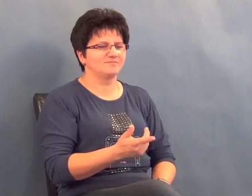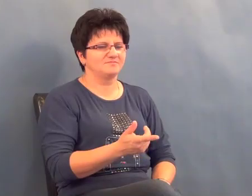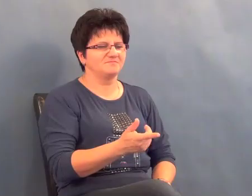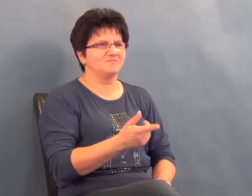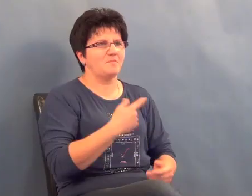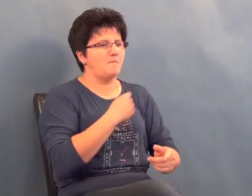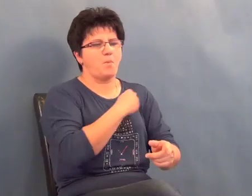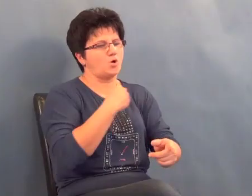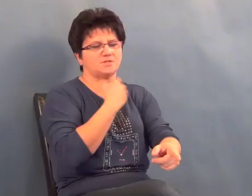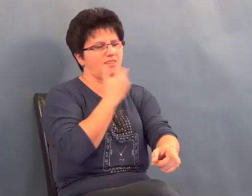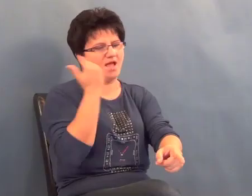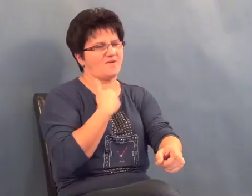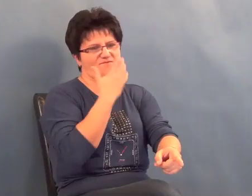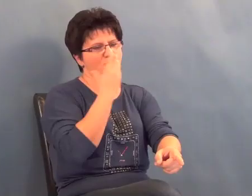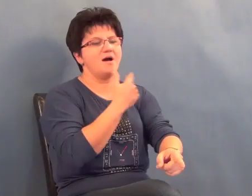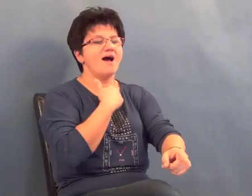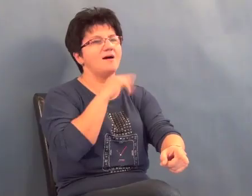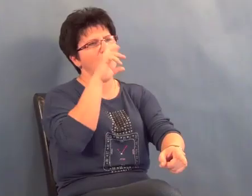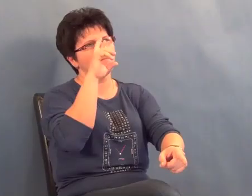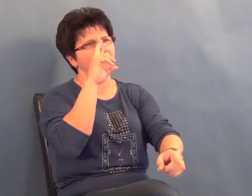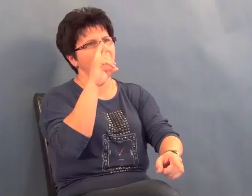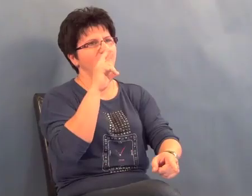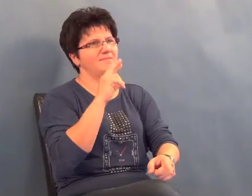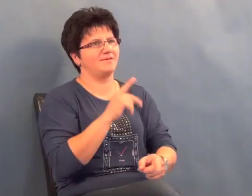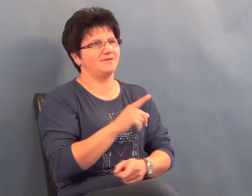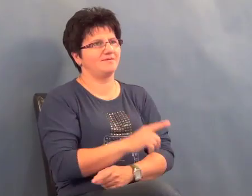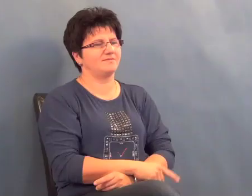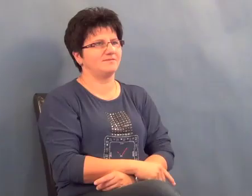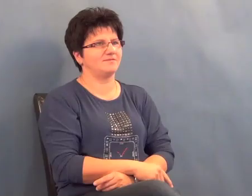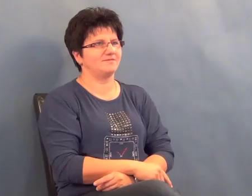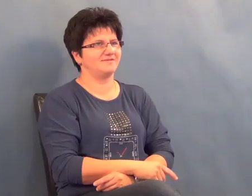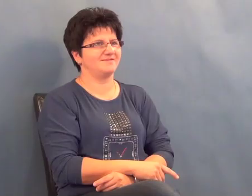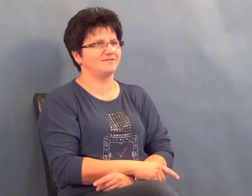W Polsce tego nie ma, ja się orientuję.